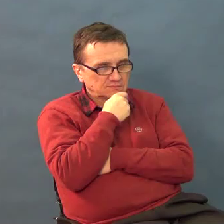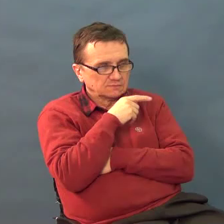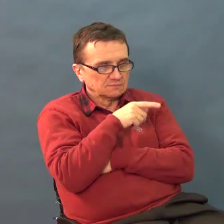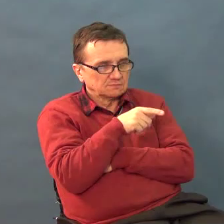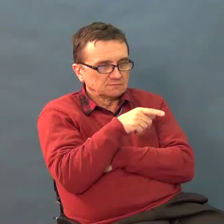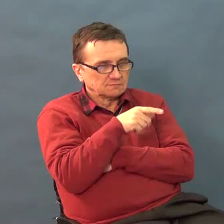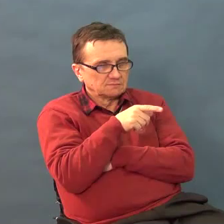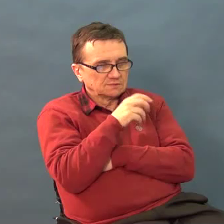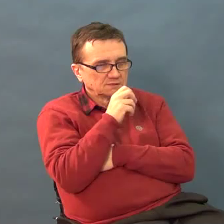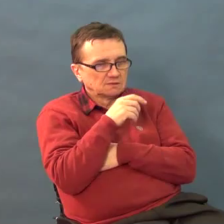Tak.